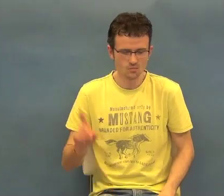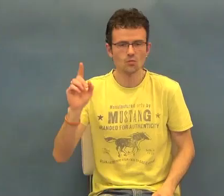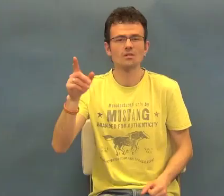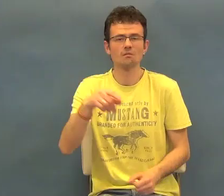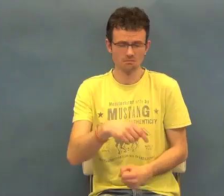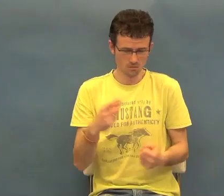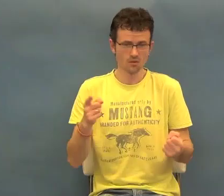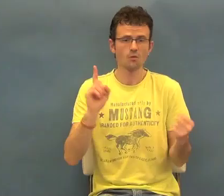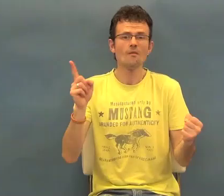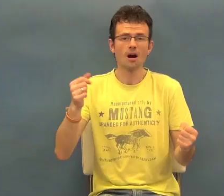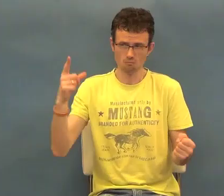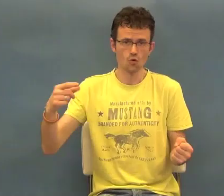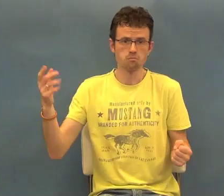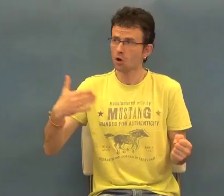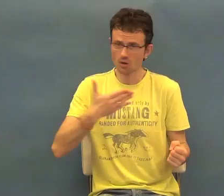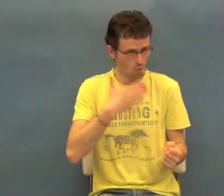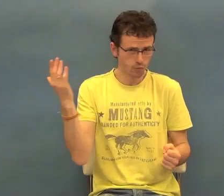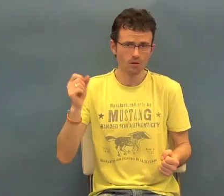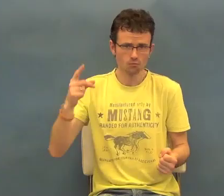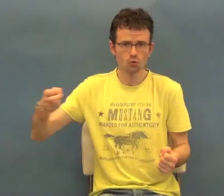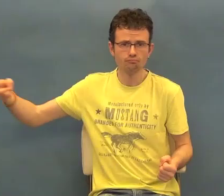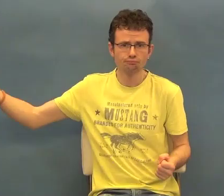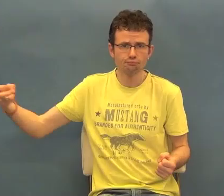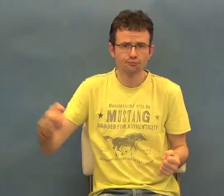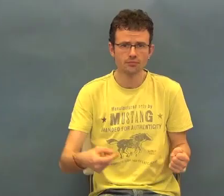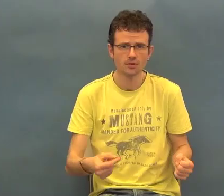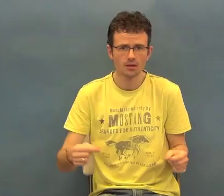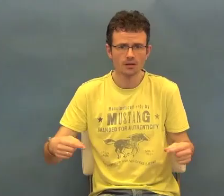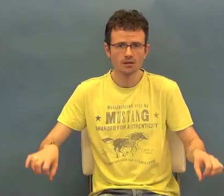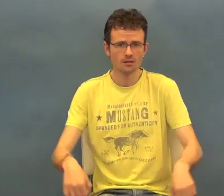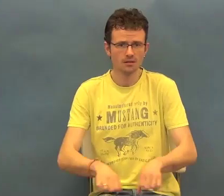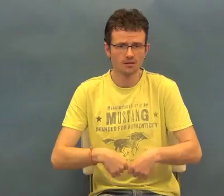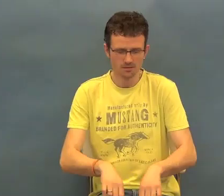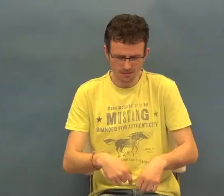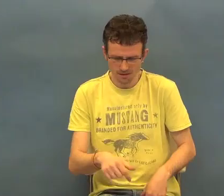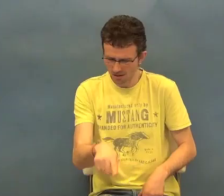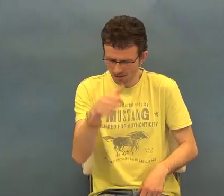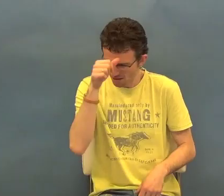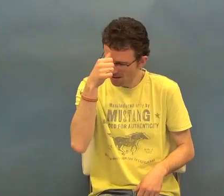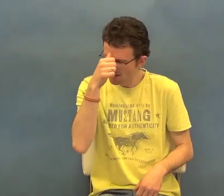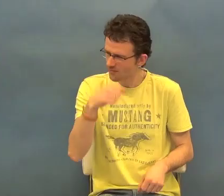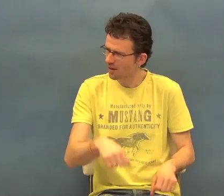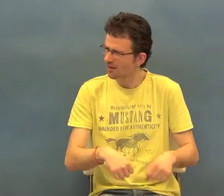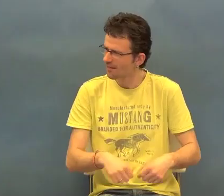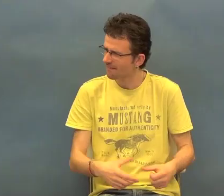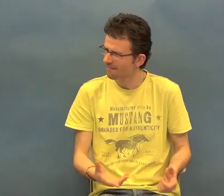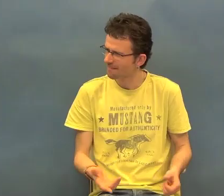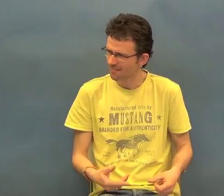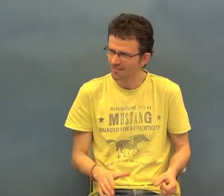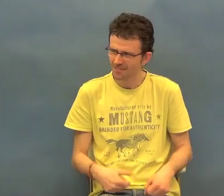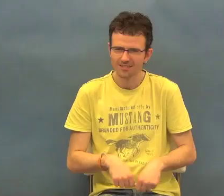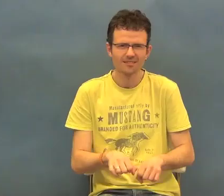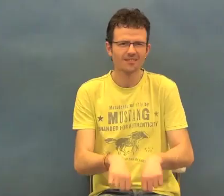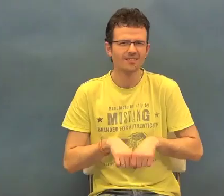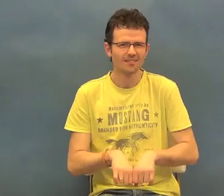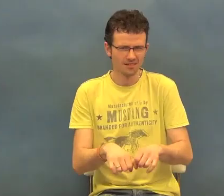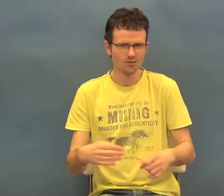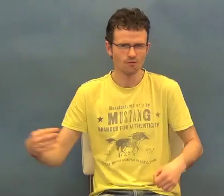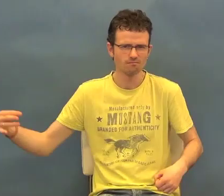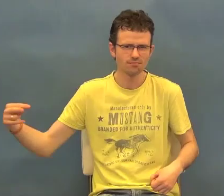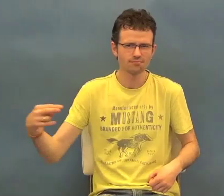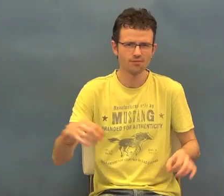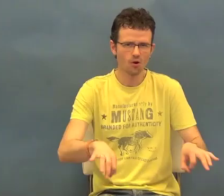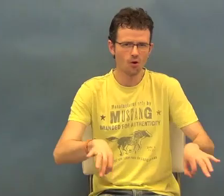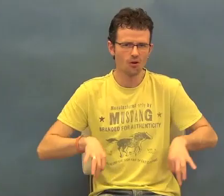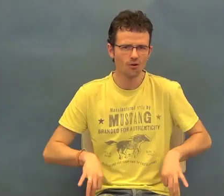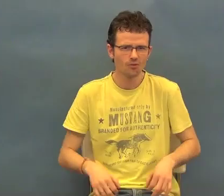Trzeba uważać na nadjeżdżającą drezyna, bo może nadjeżdżać albo nie. Nie wiem, jak to się nazywa, taki mały pociąg na czterech kołach.